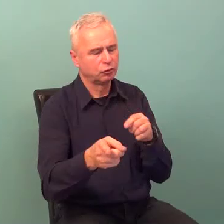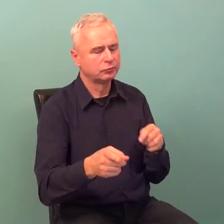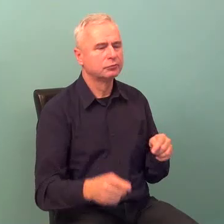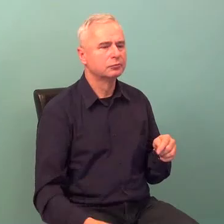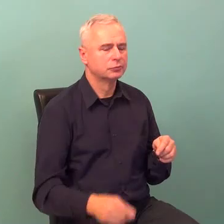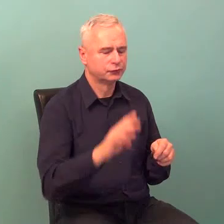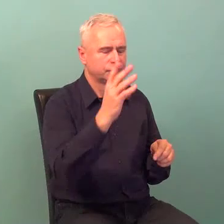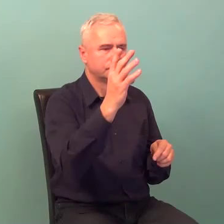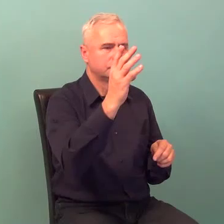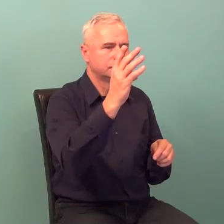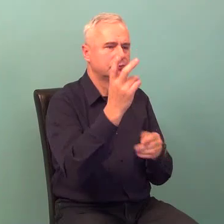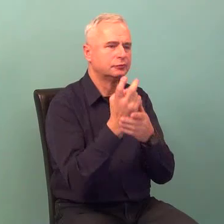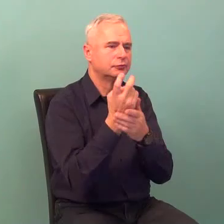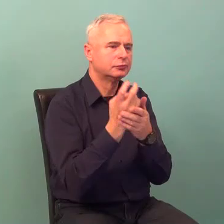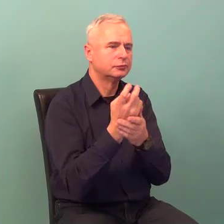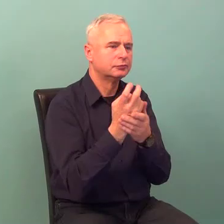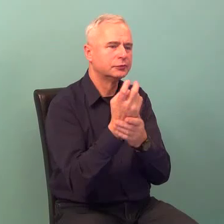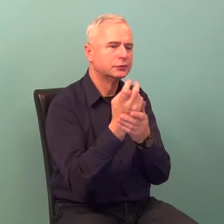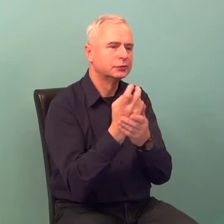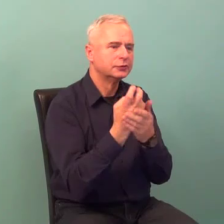Czwartego lutego.